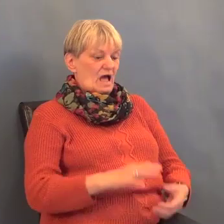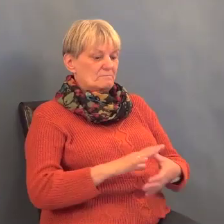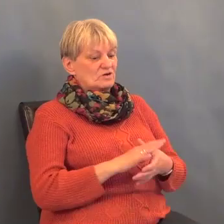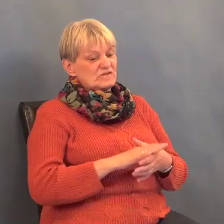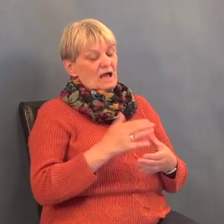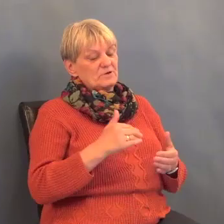W...